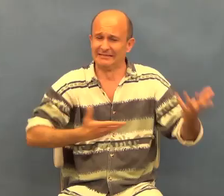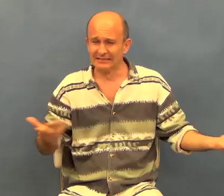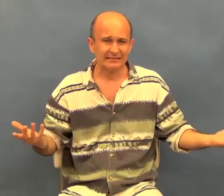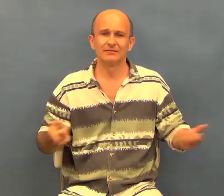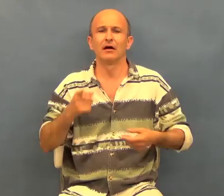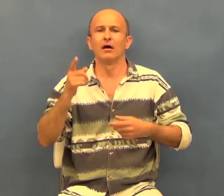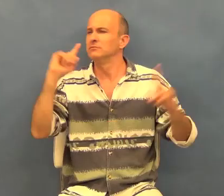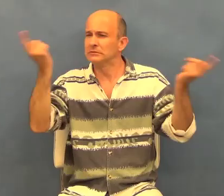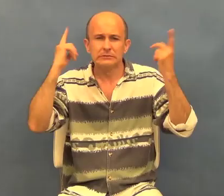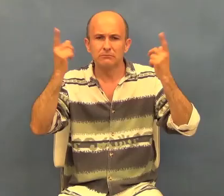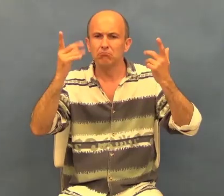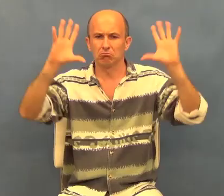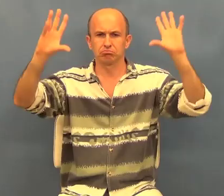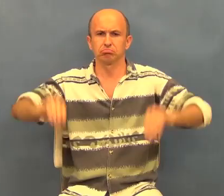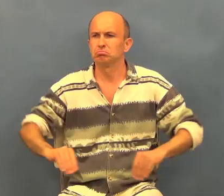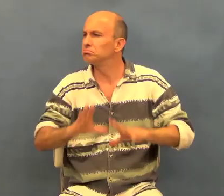Nagle syreny ucichły, a błyski ustały,